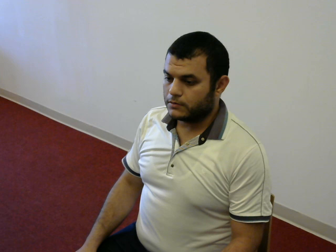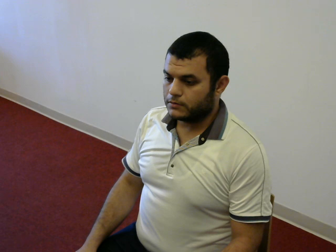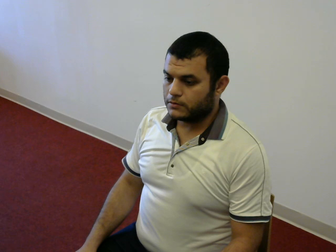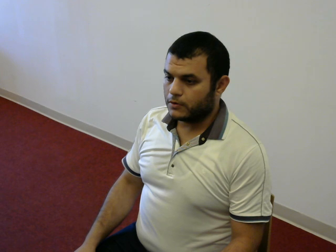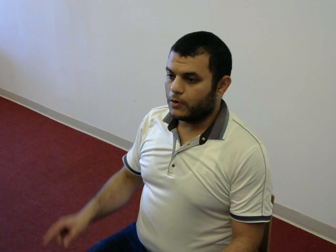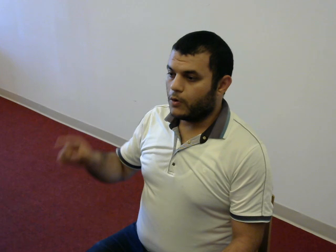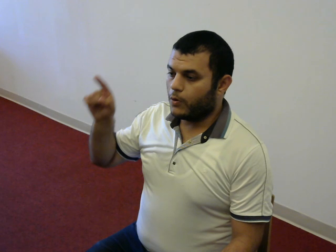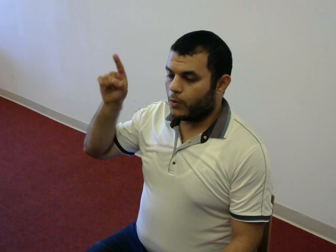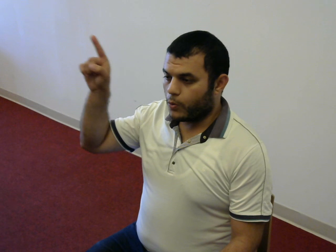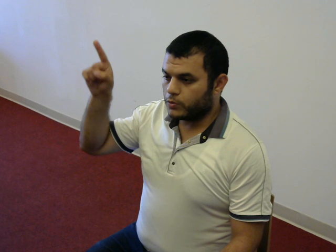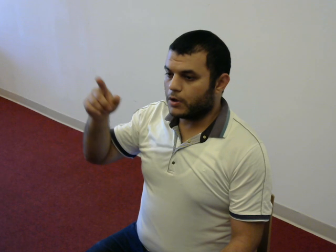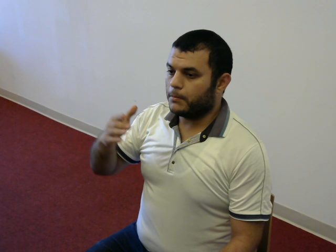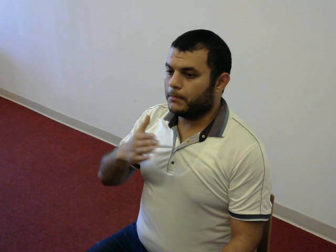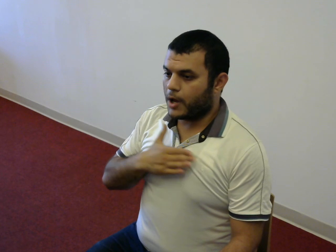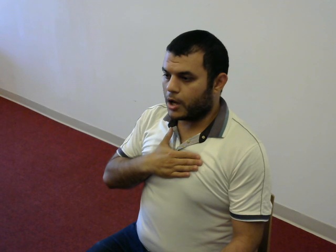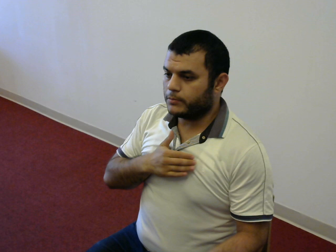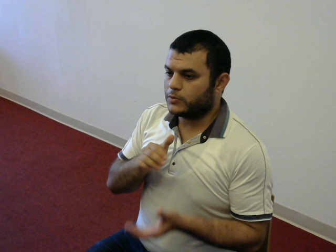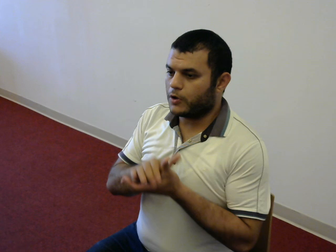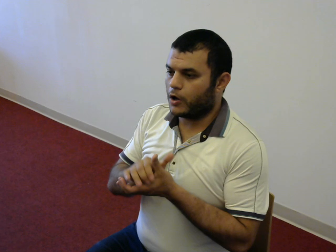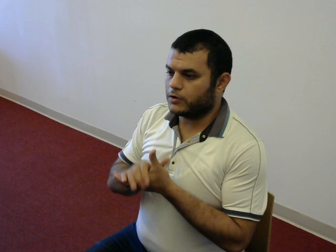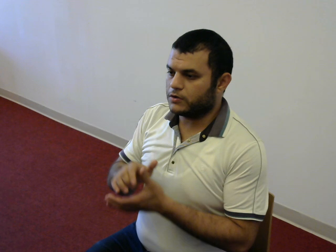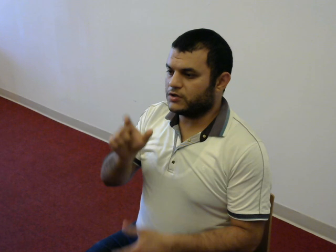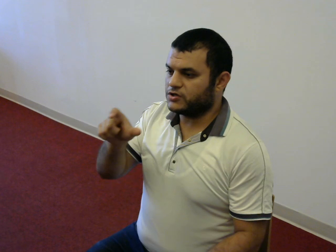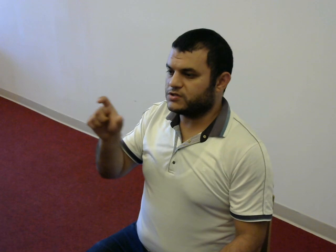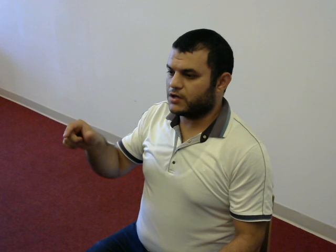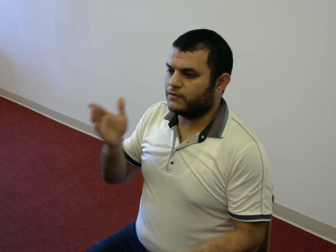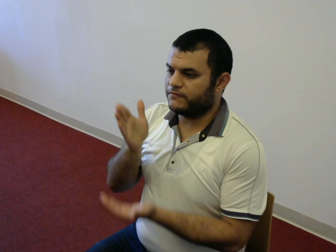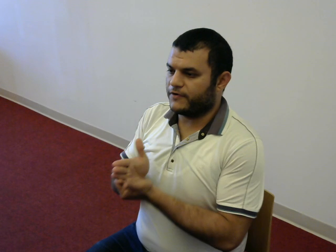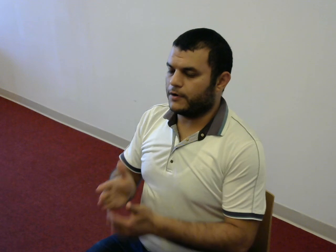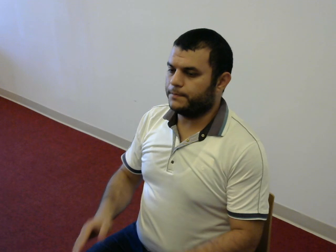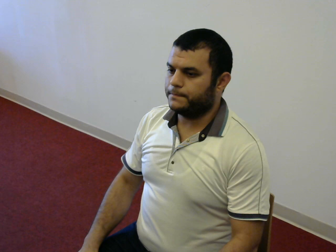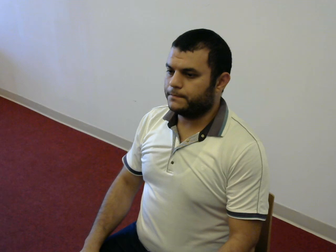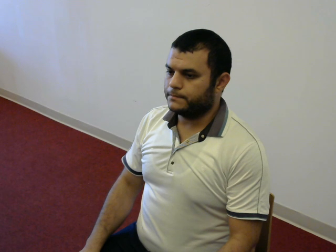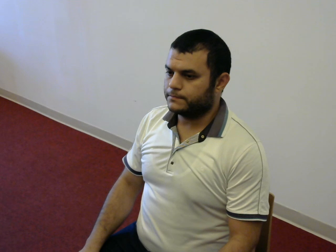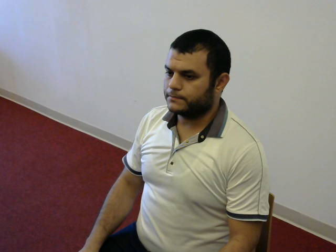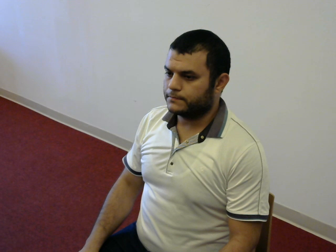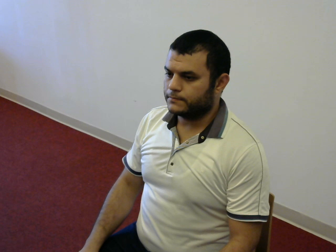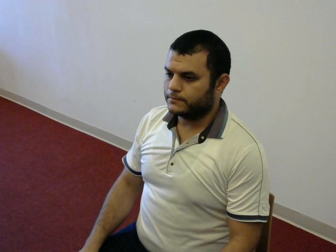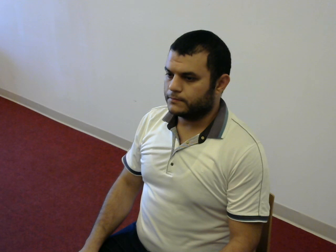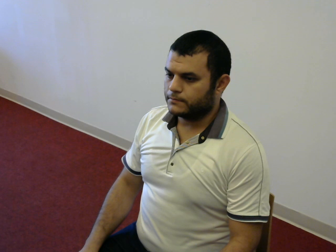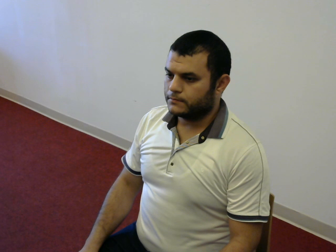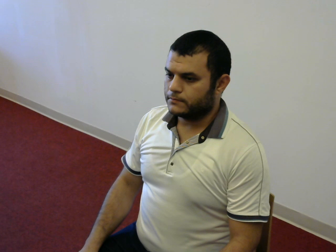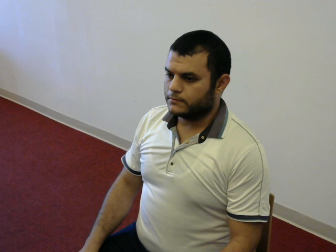Orda mənim tanıdığım insanlar var